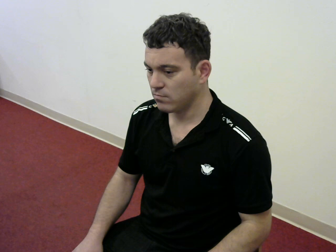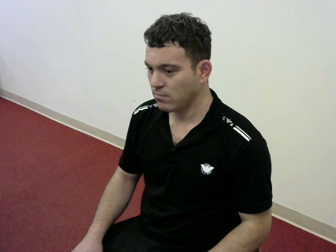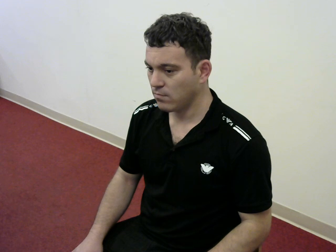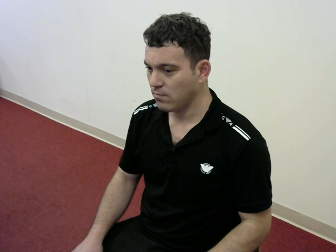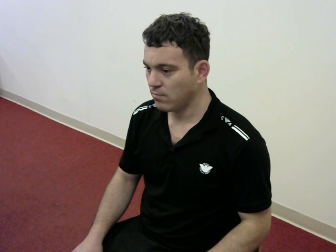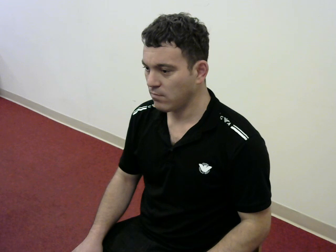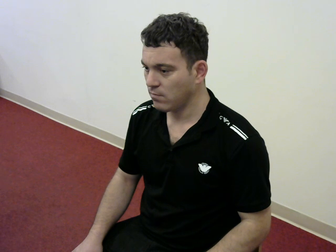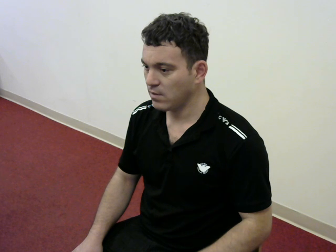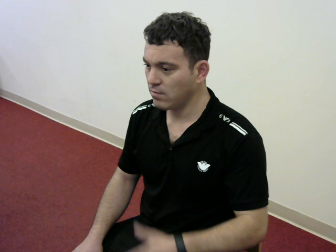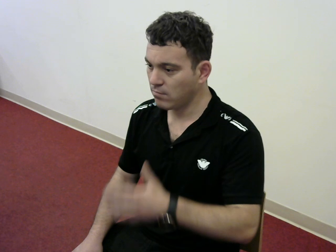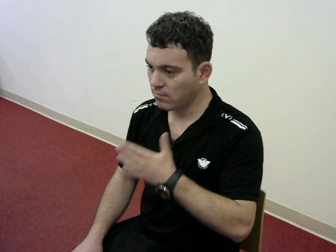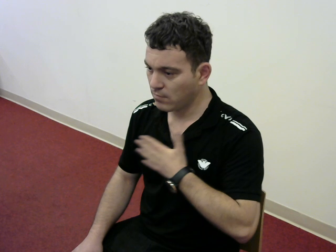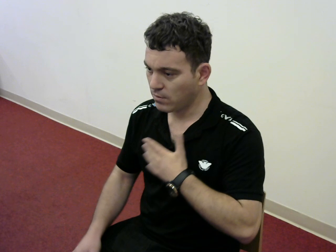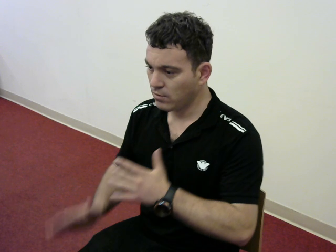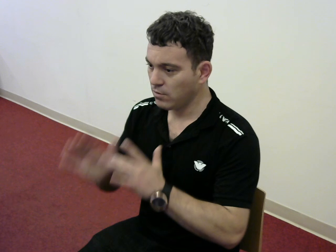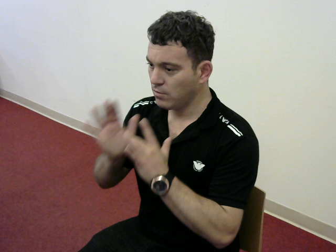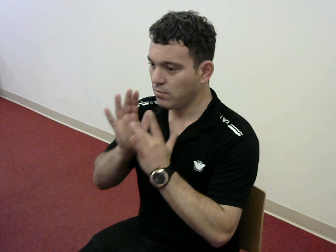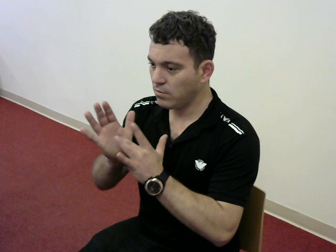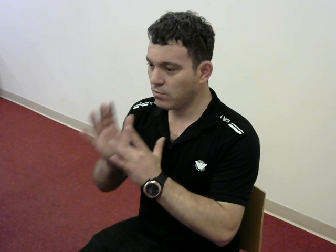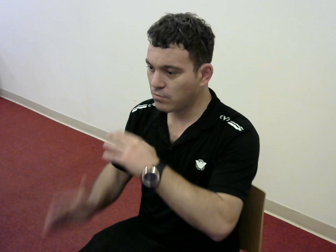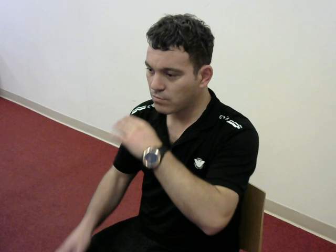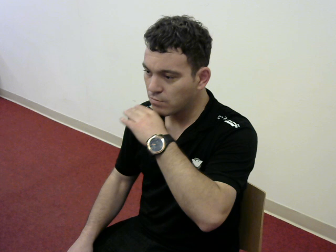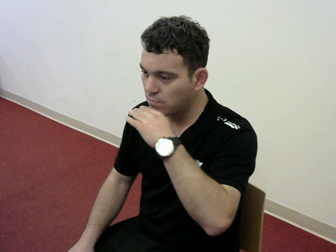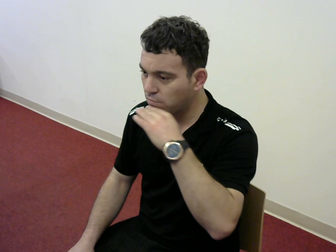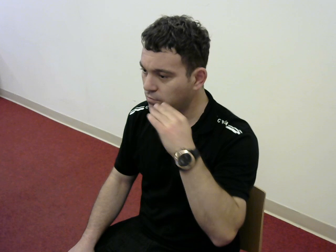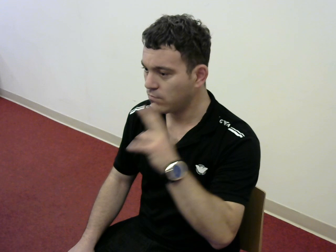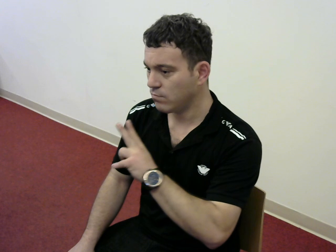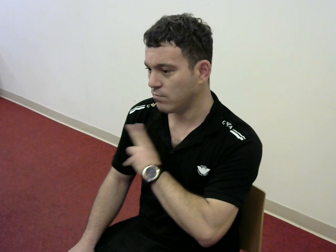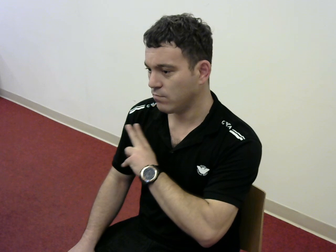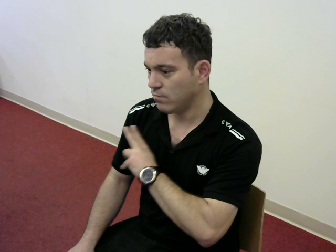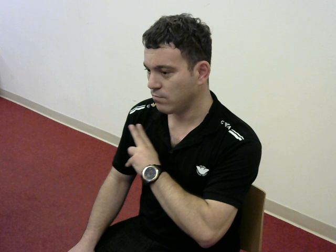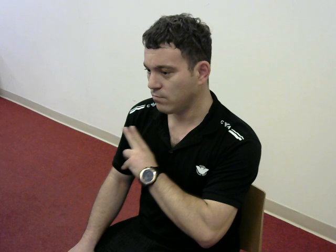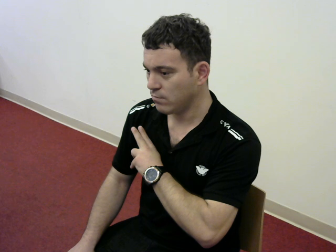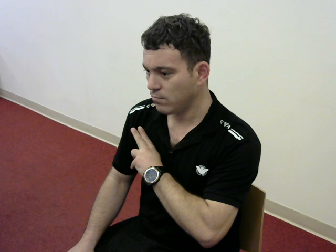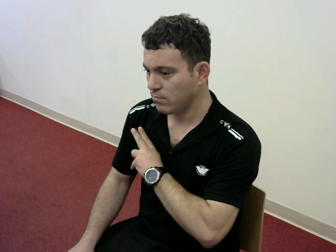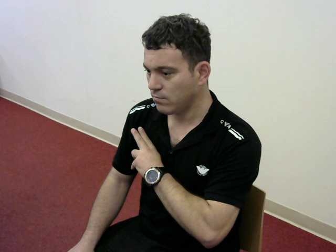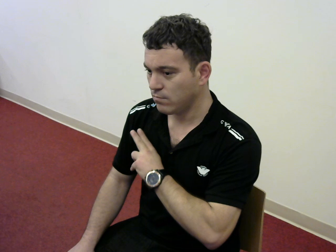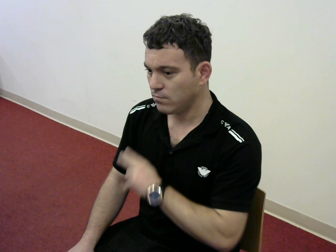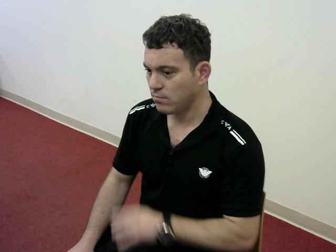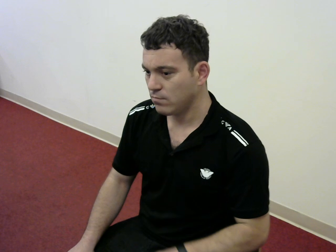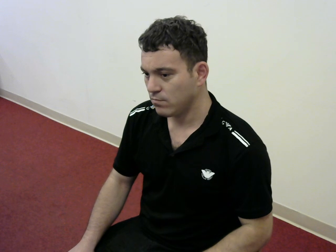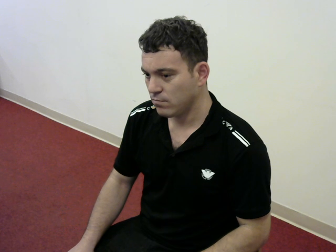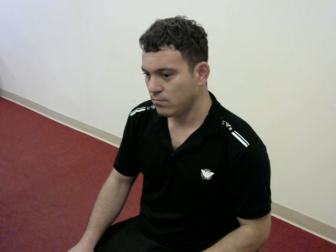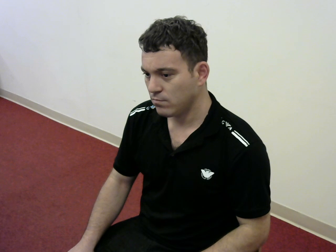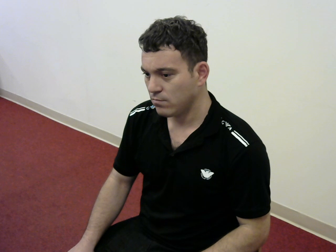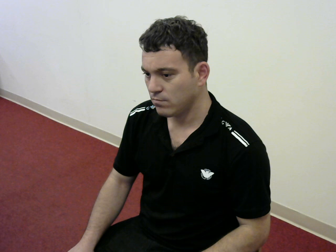Mən səyahət etməyi çox sevirəm